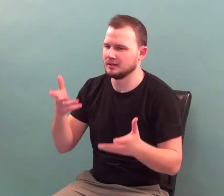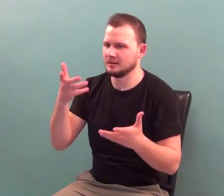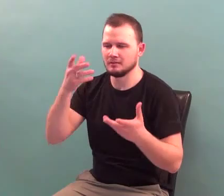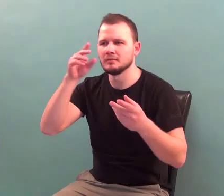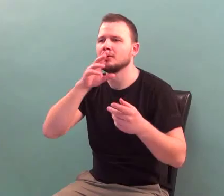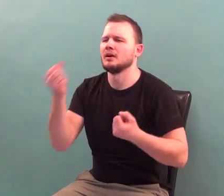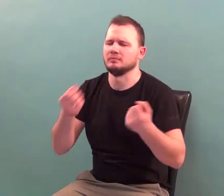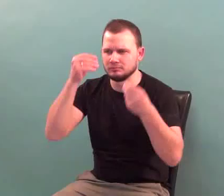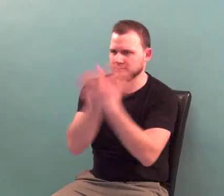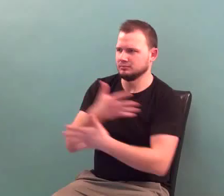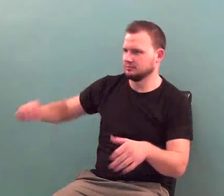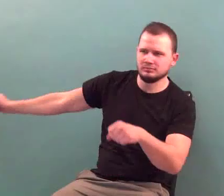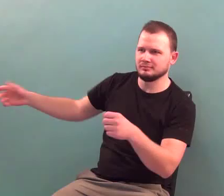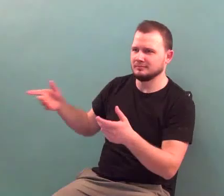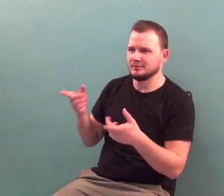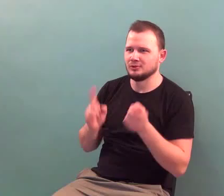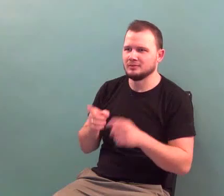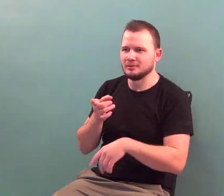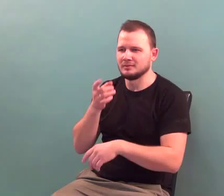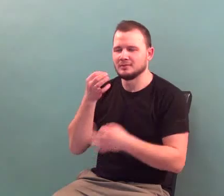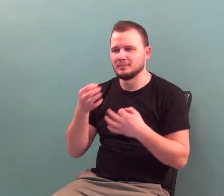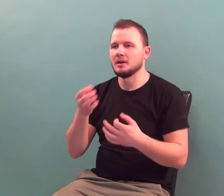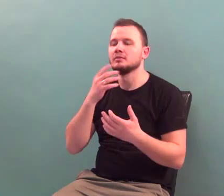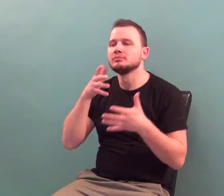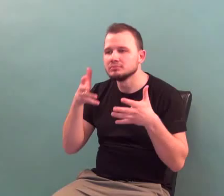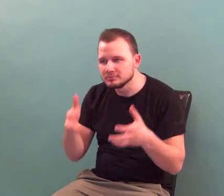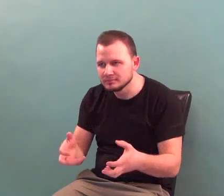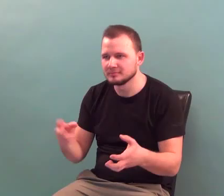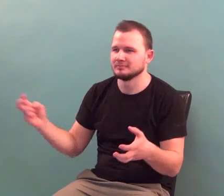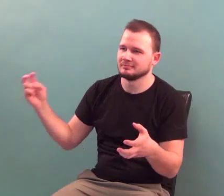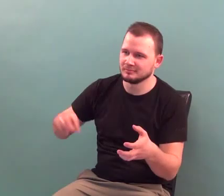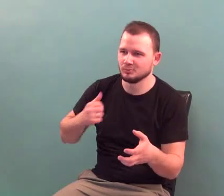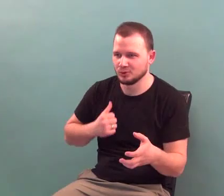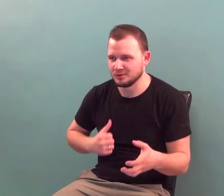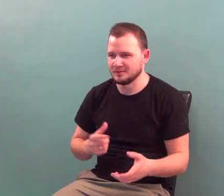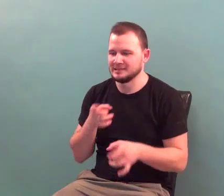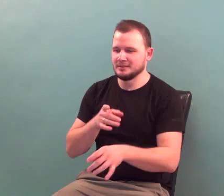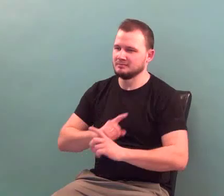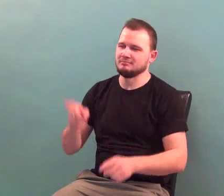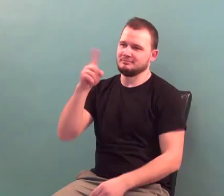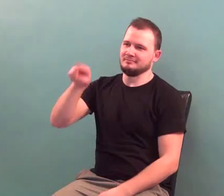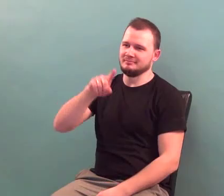Kierowcy czasem są zaskoczeni tym jak ludzie się spieszą, samochód musi się zatrzymać i dopiero wtedy na spokojnie można wsiąść do samochodu, mówi o tym okrągły znak.